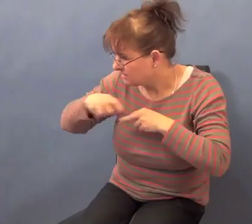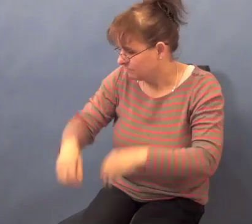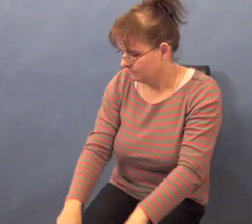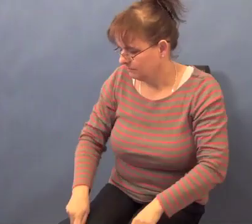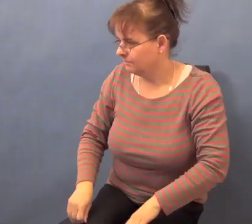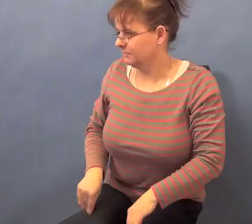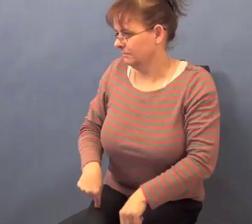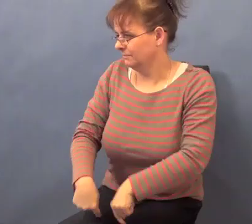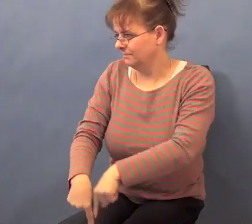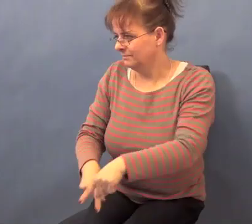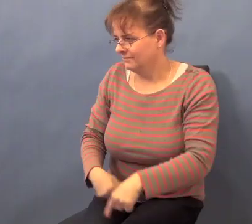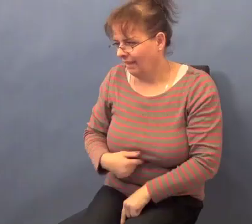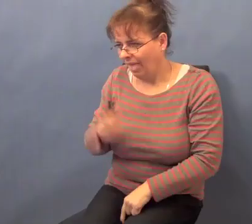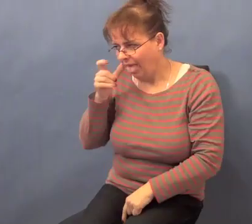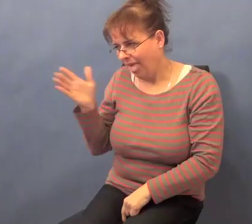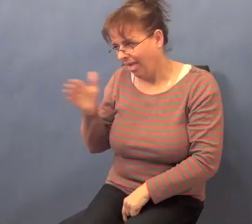Wchodząc do morza odsłaniają ciało tylko do kolan.